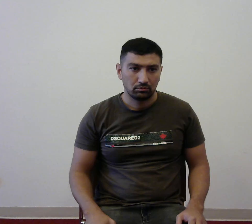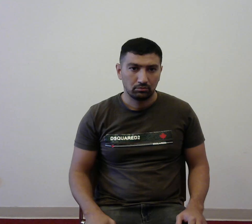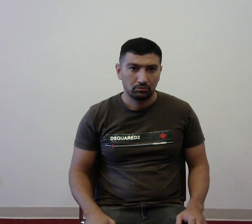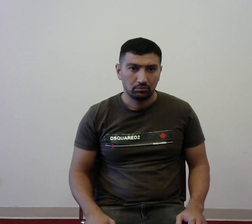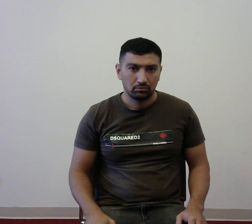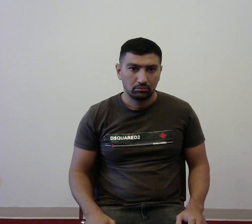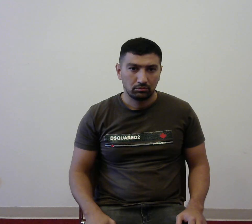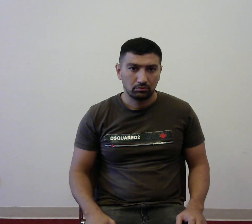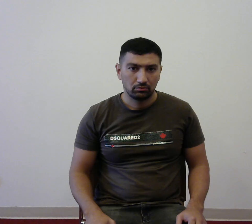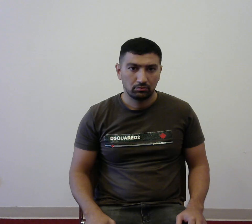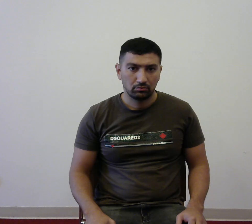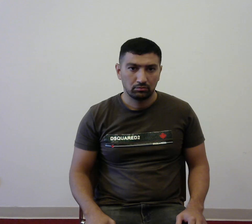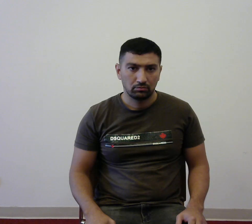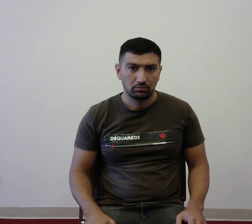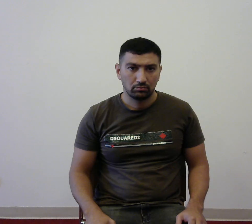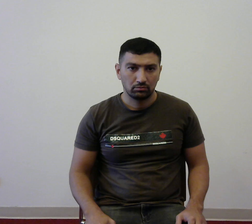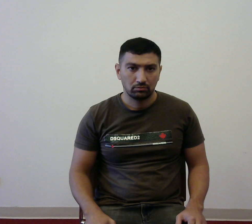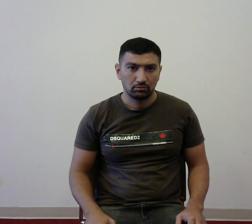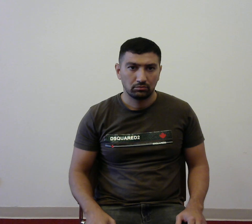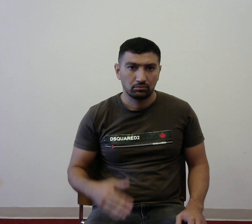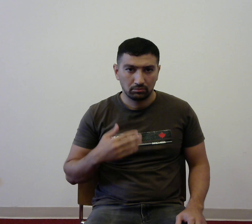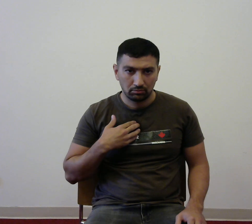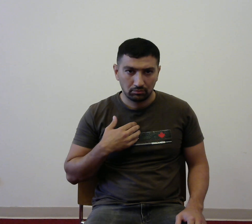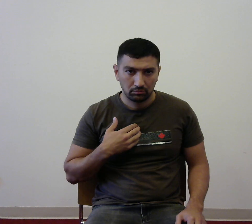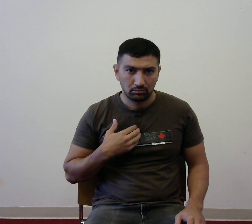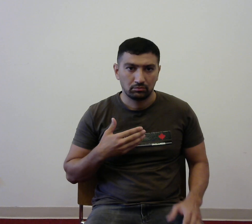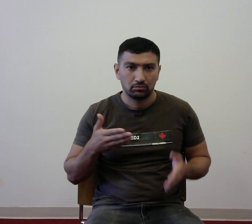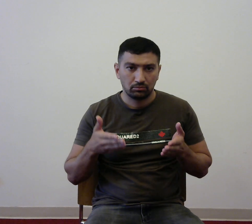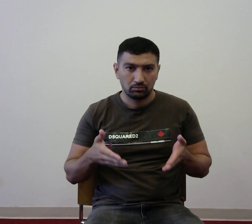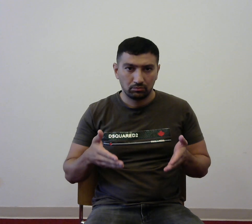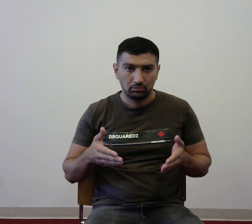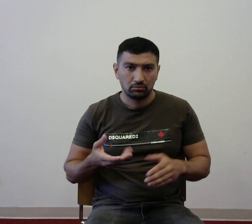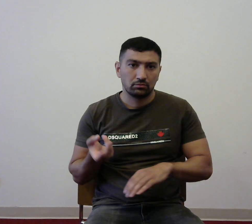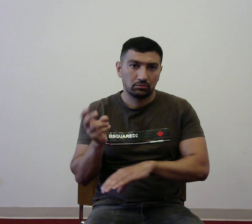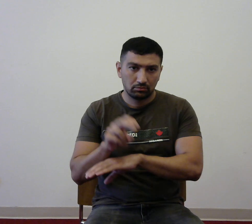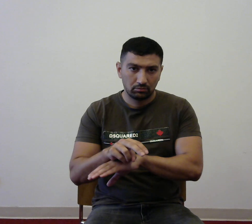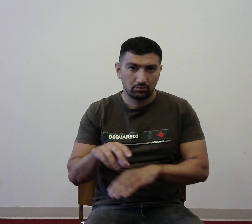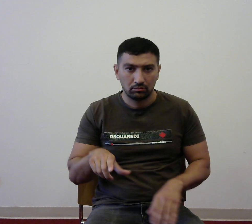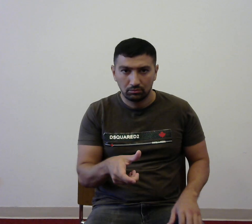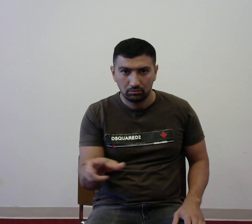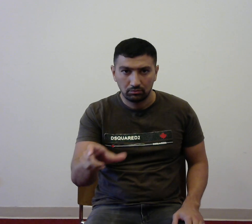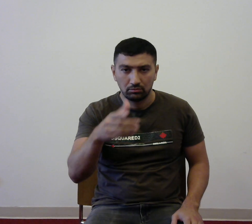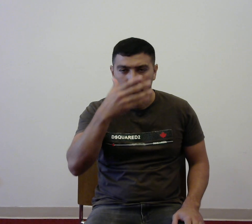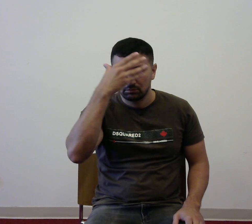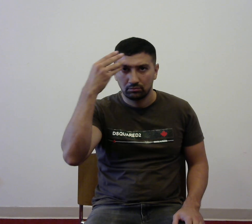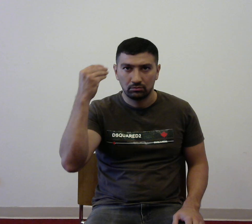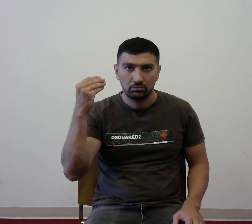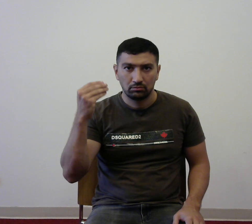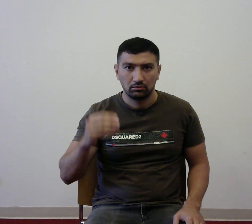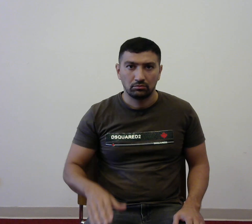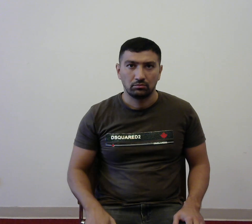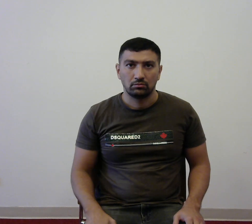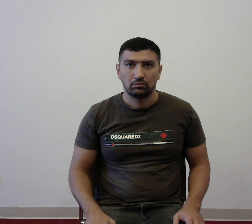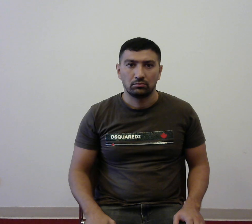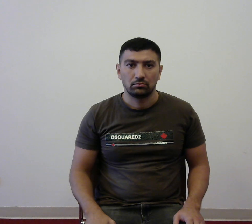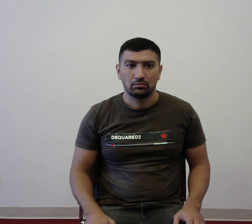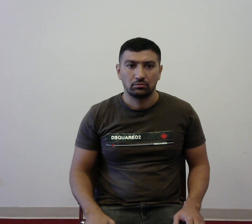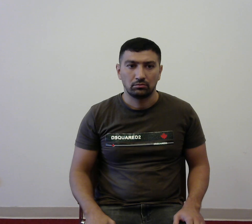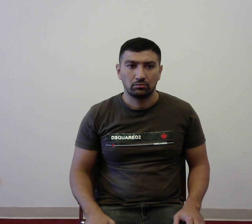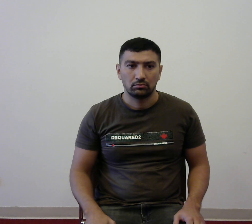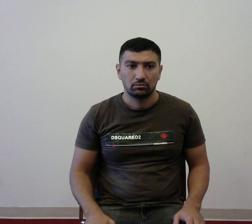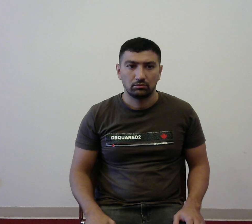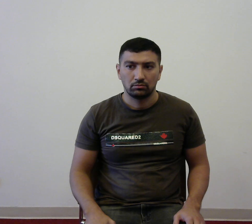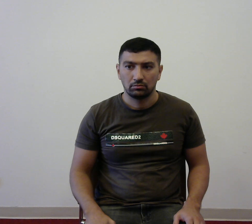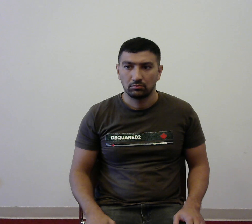Mən bura gələn yolu unutmuşam